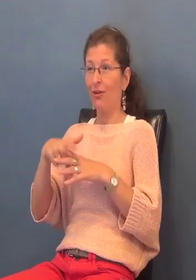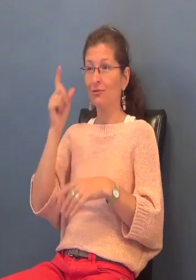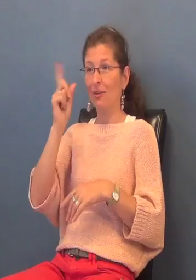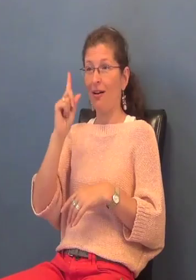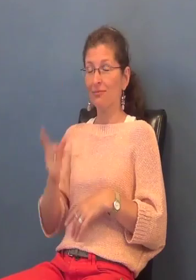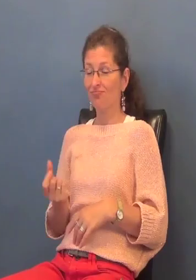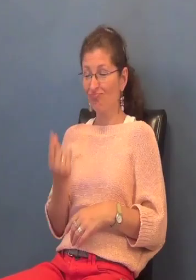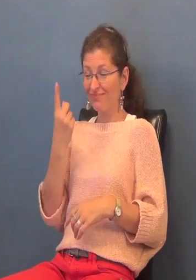Zakaz dla koni.